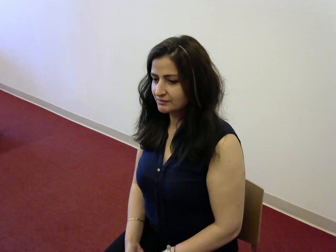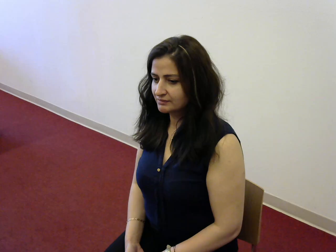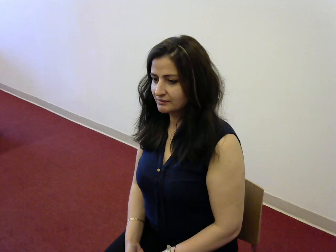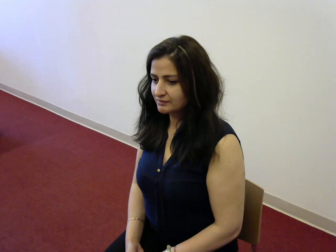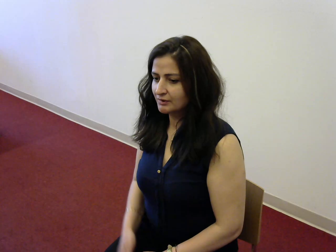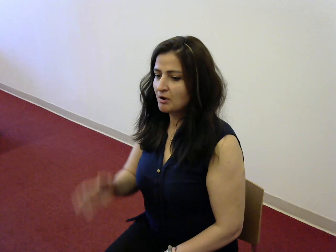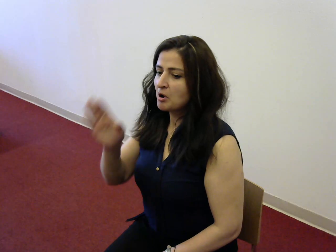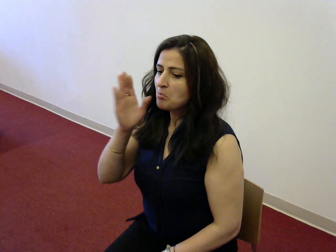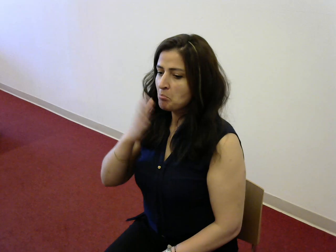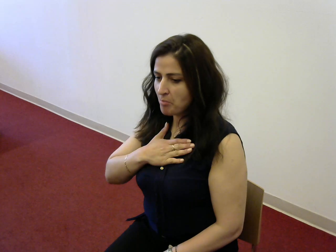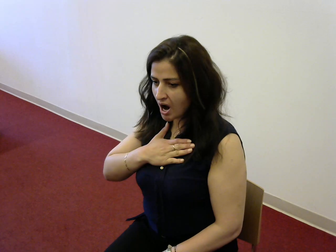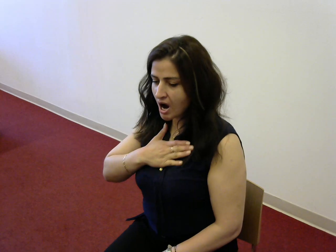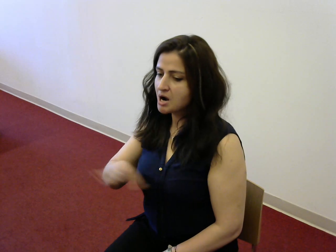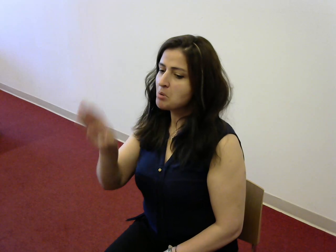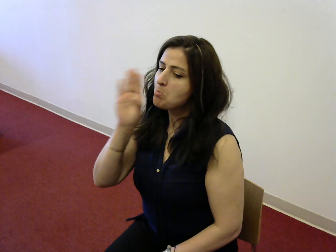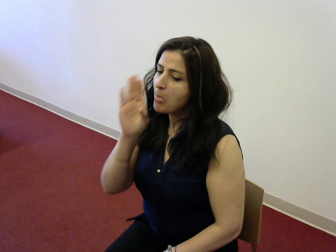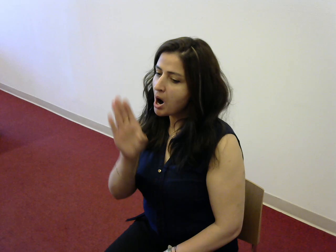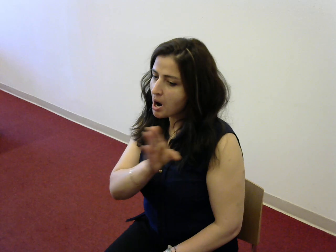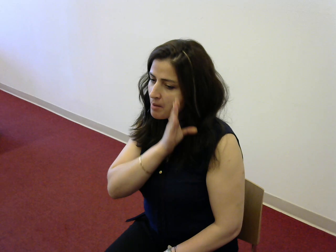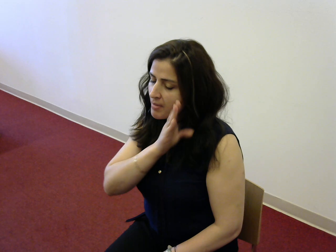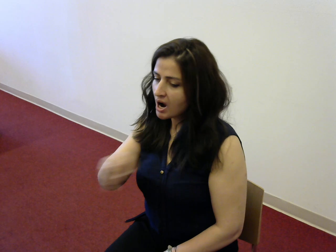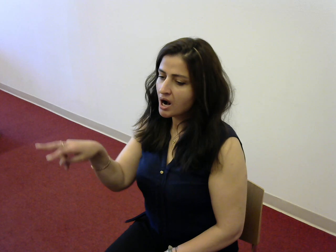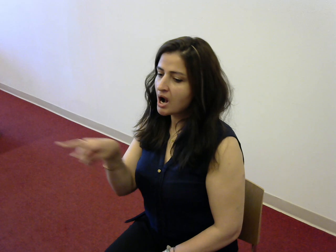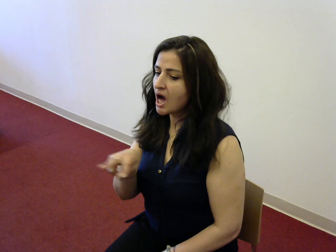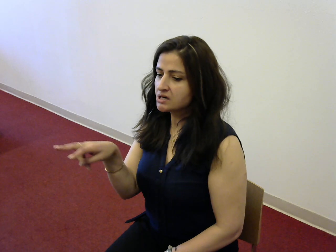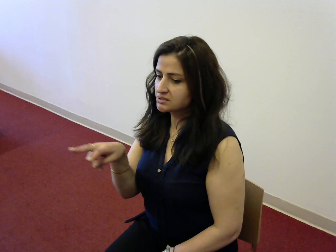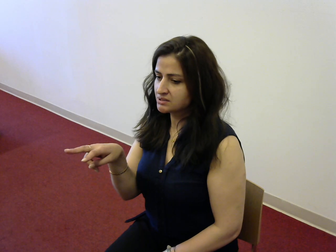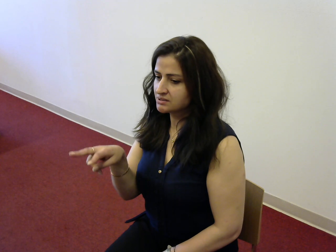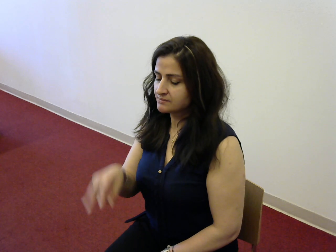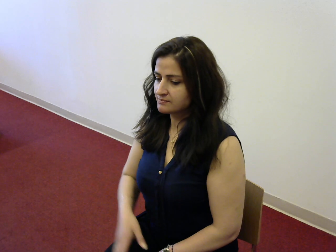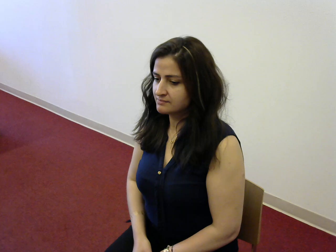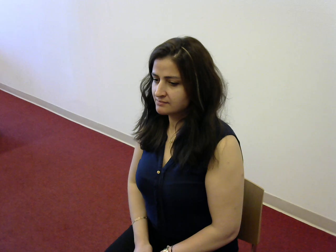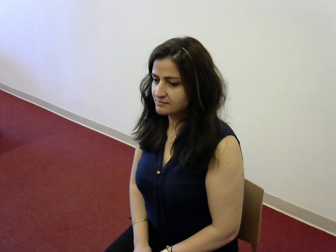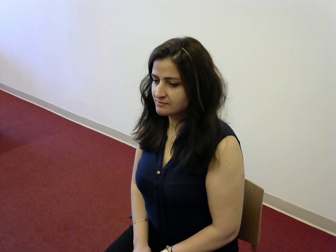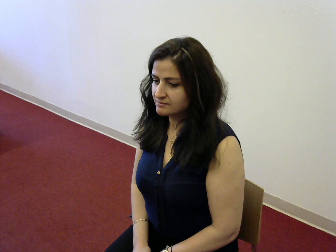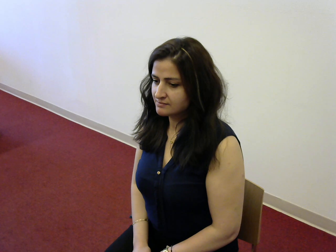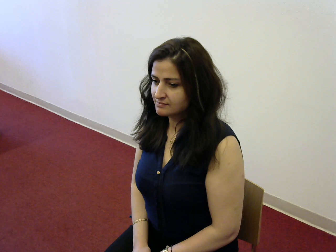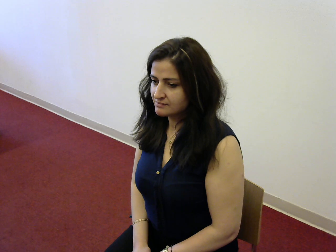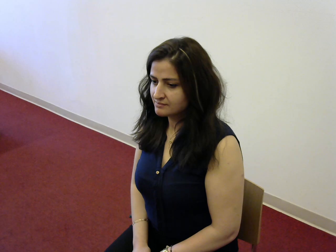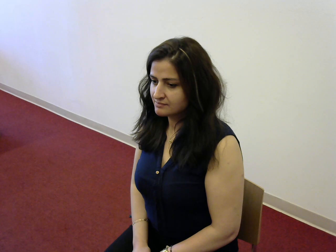Mənim anam Lənkərandandır